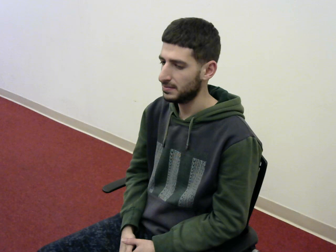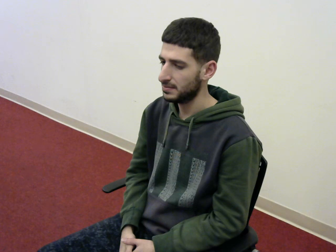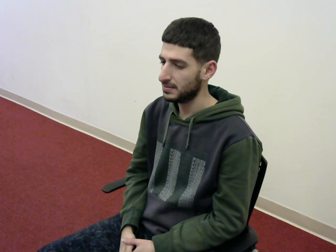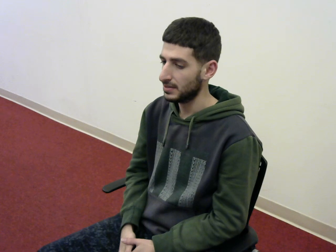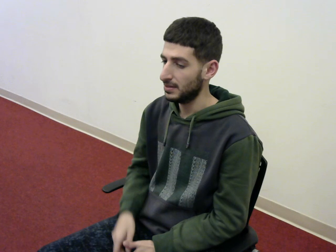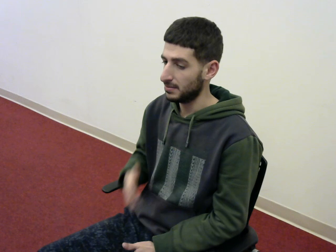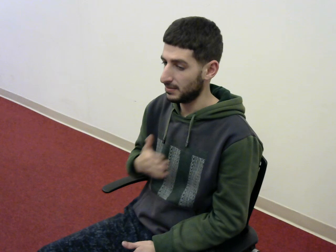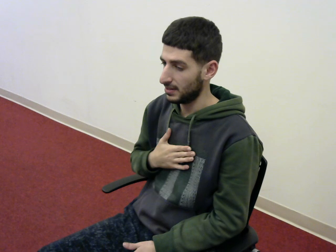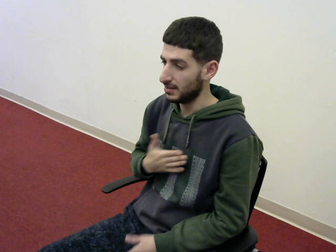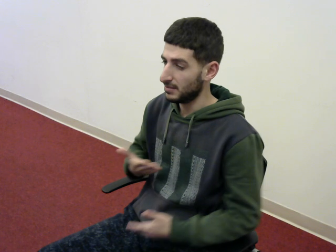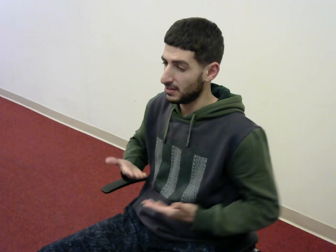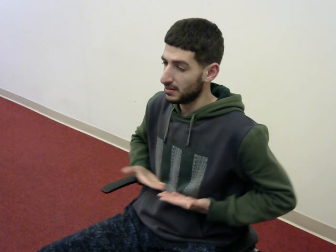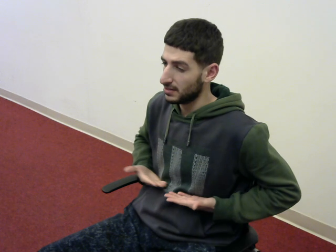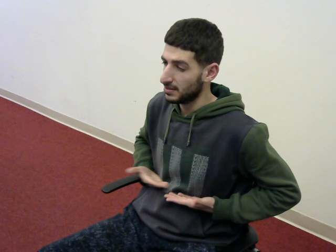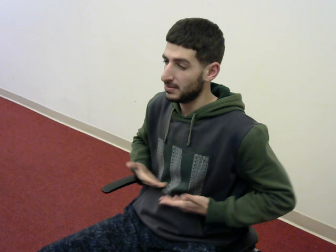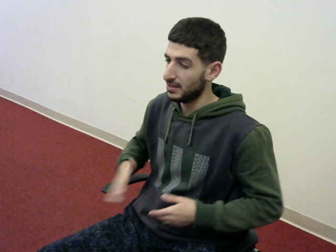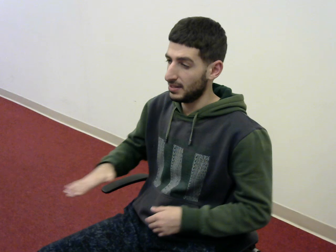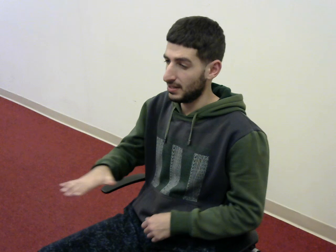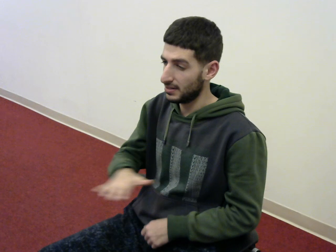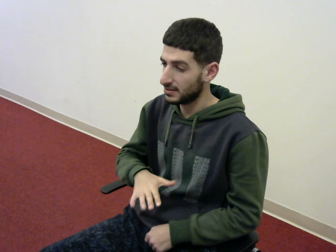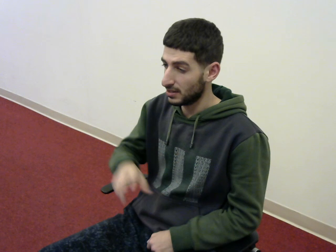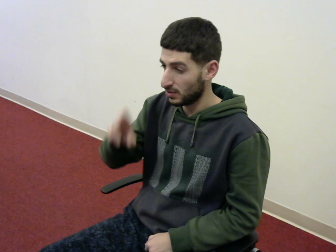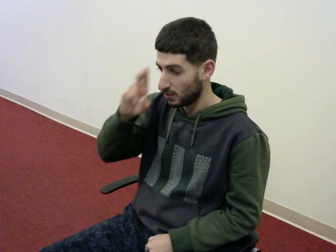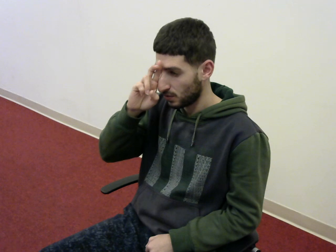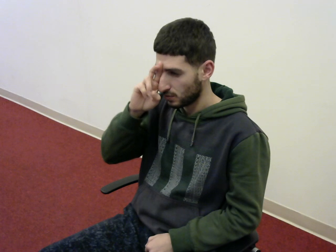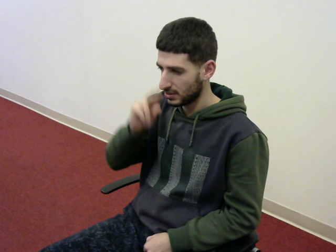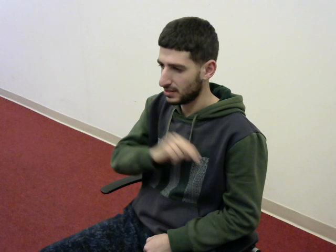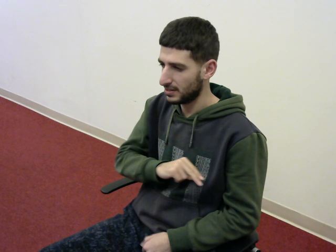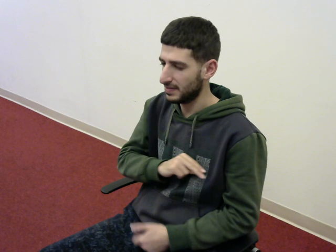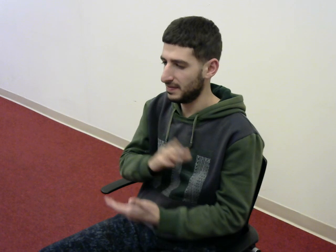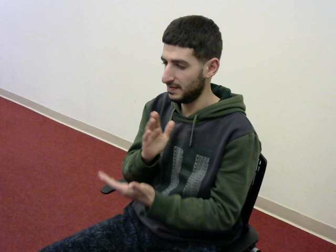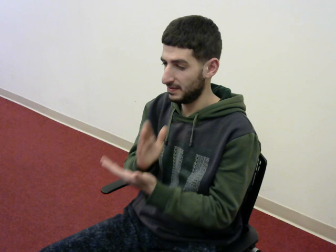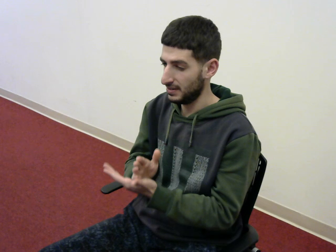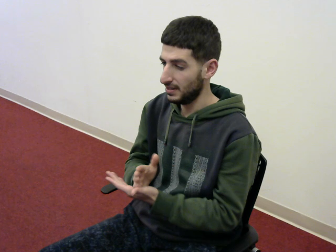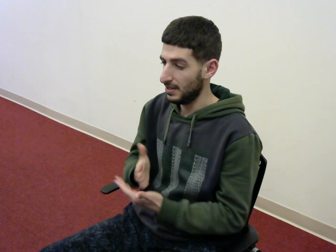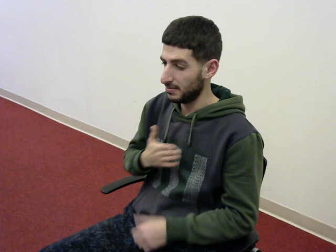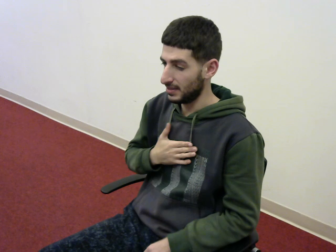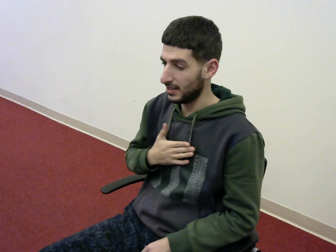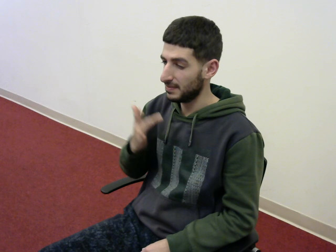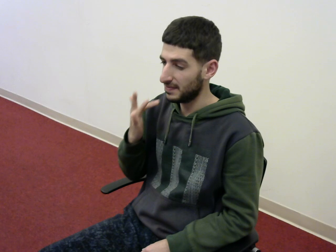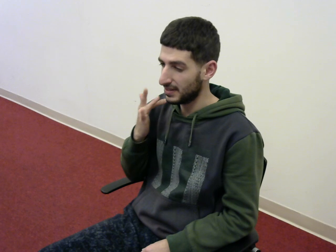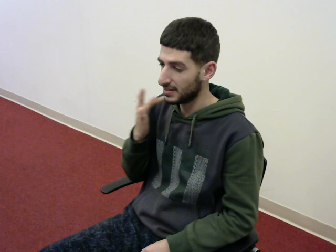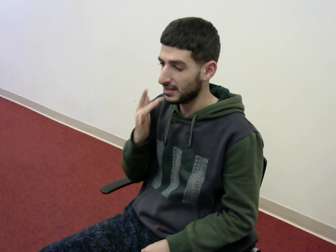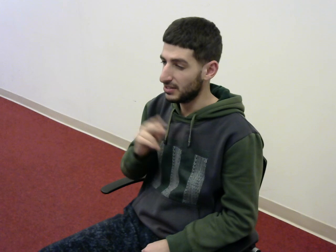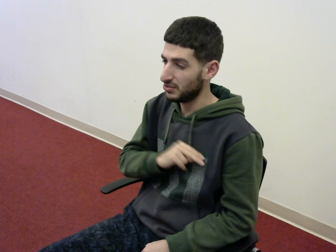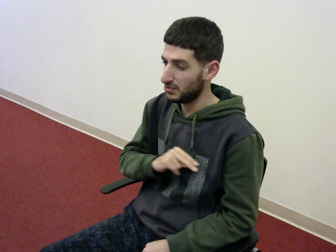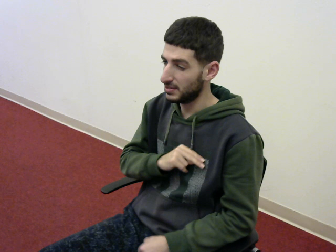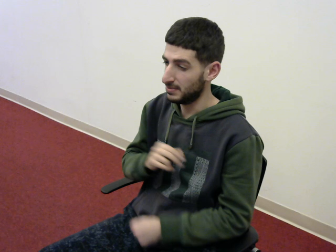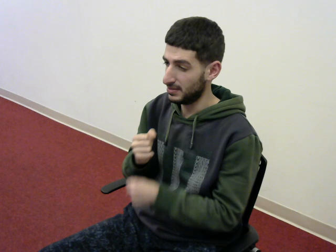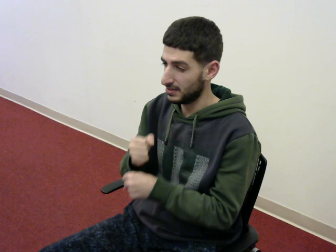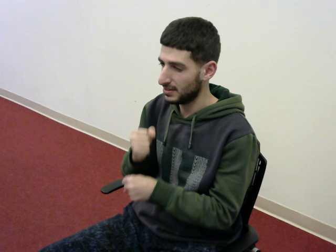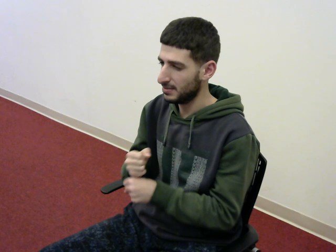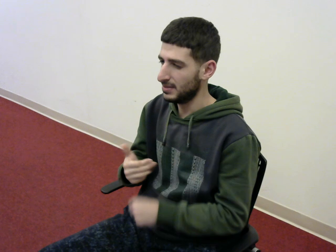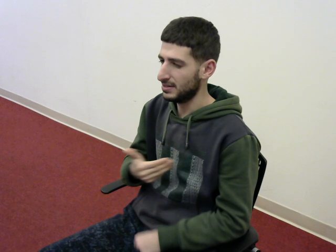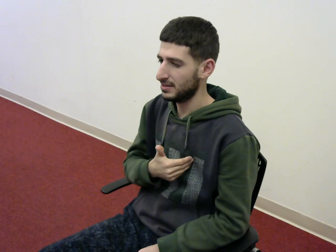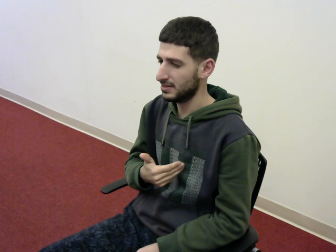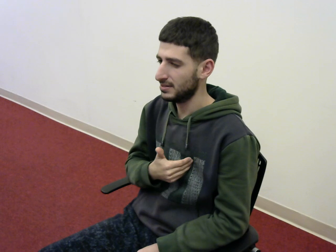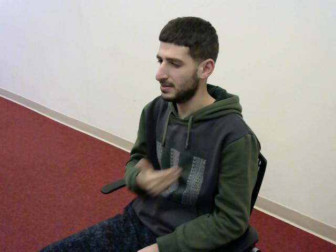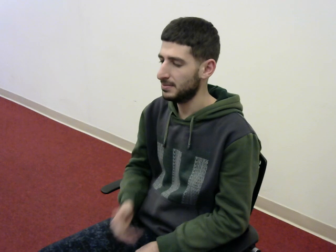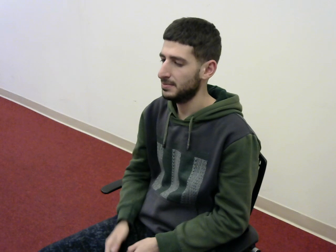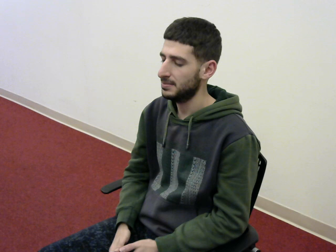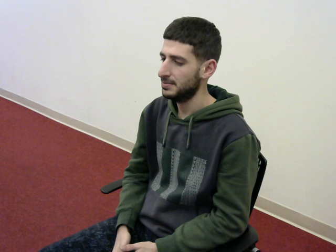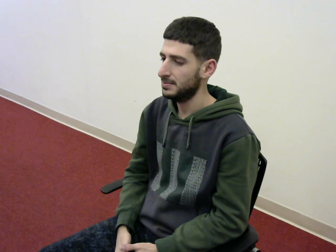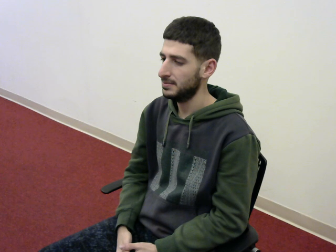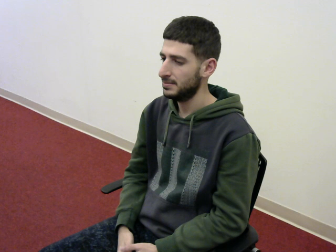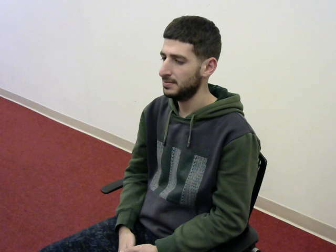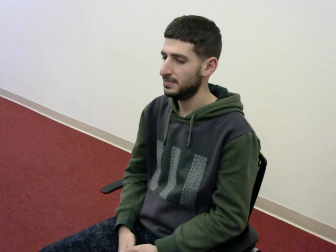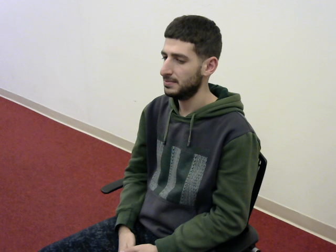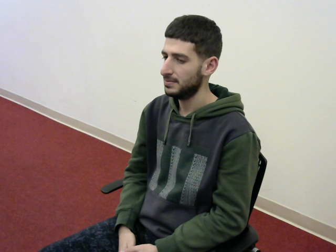Mənim yaşadığım ərazidə dövlət işi var, mən həmin işdə işləmək istəyirəm